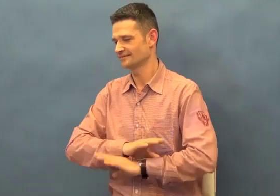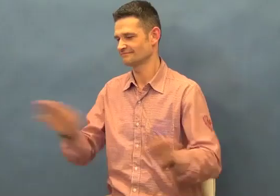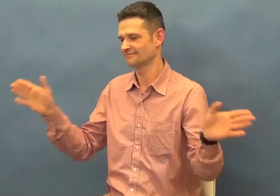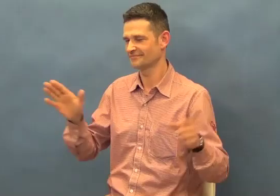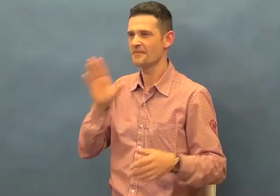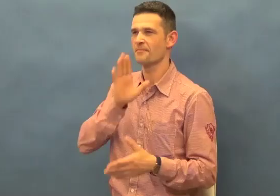Koniec.